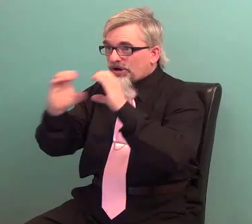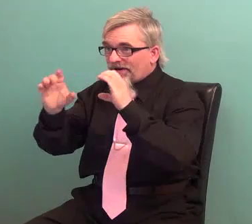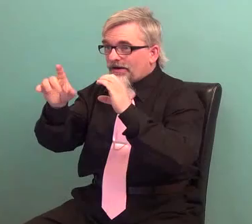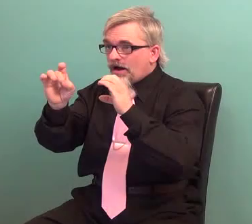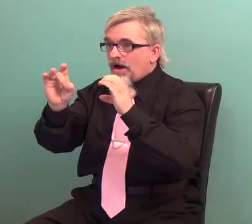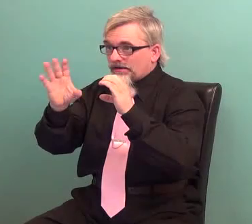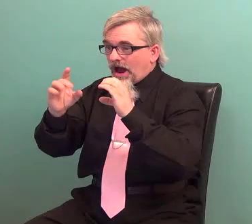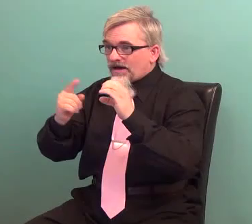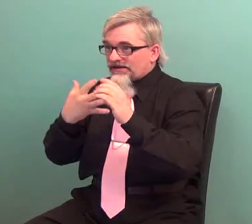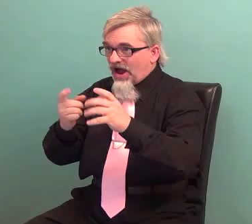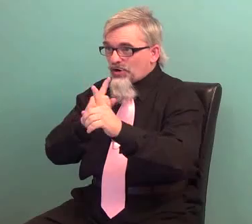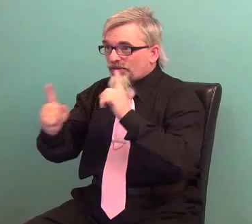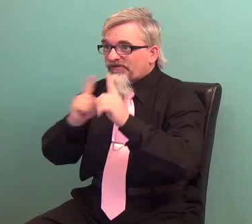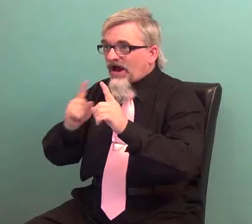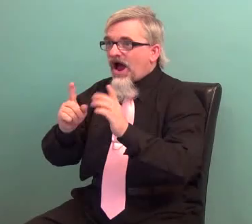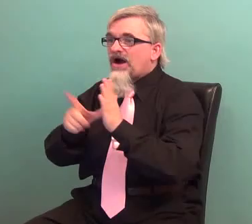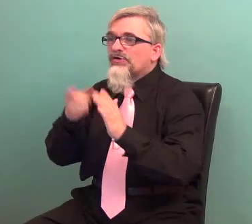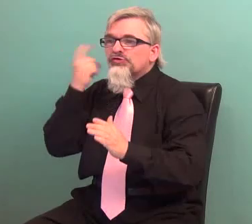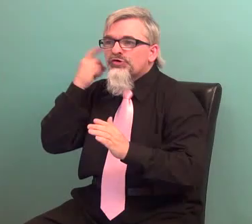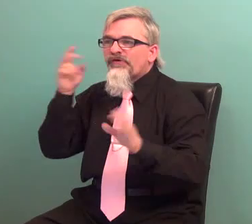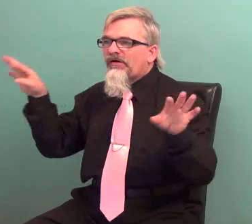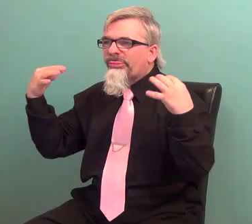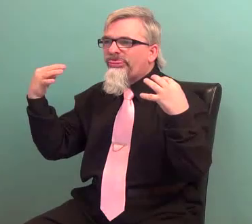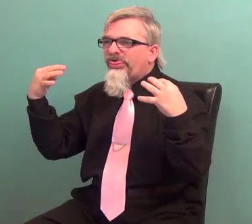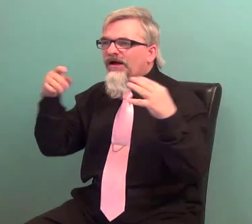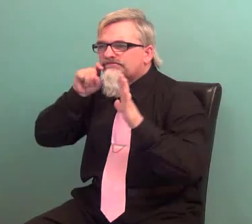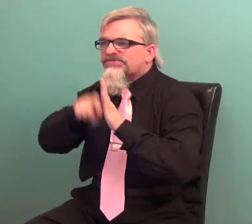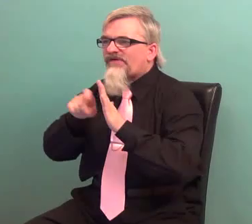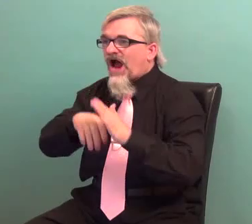Tak, chcę rozmawiać, ale słyszący będą się na nas gapić i nas szpiegować.